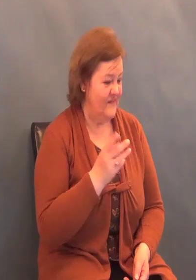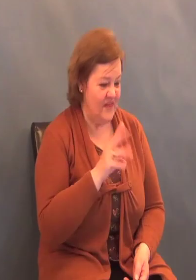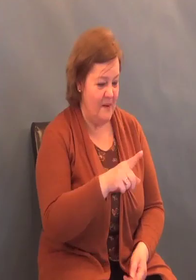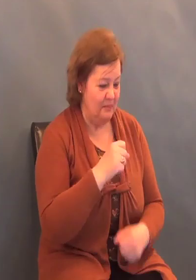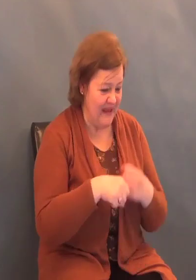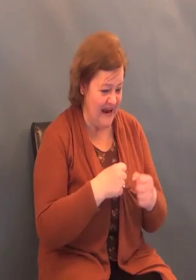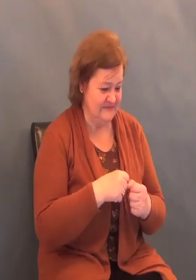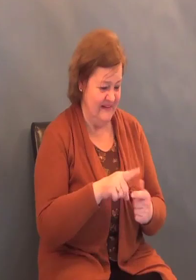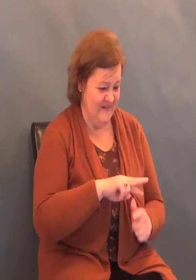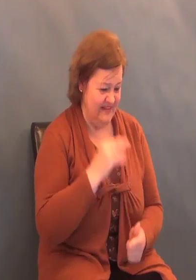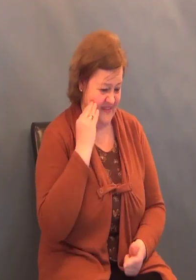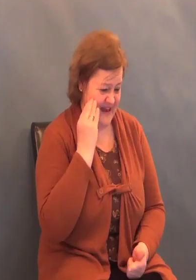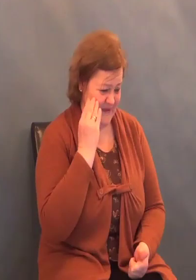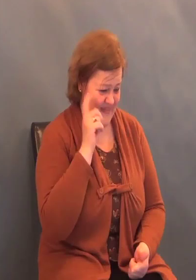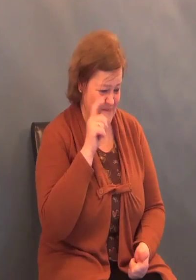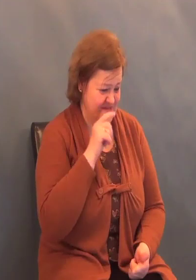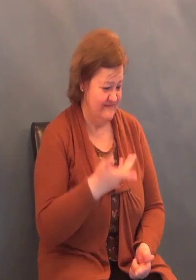Praca, a następnie nauka niemieckiego.